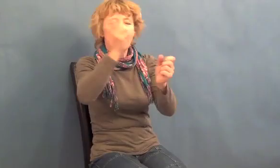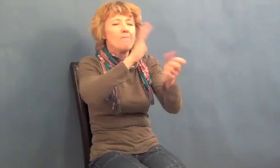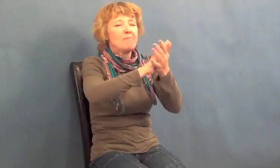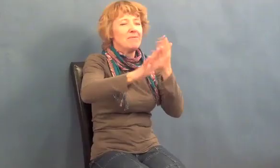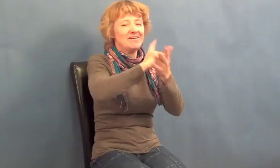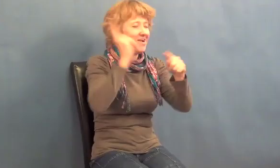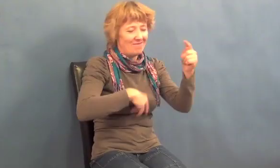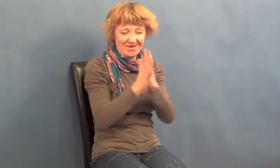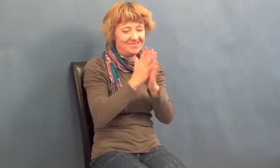Przepraszam, źle zamigałam.